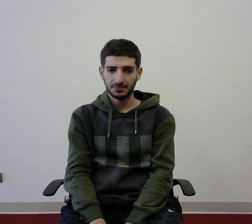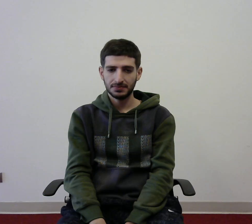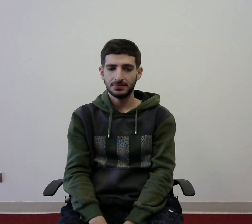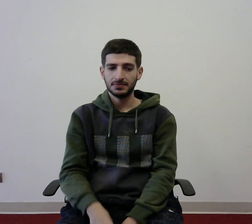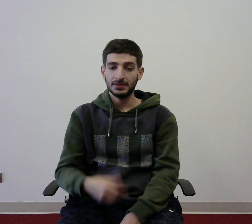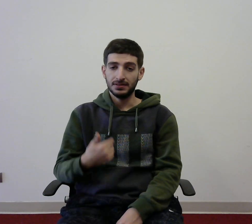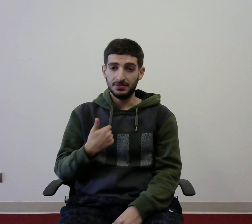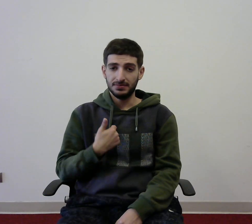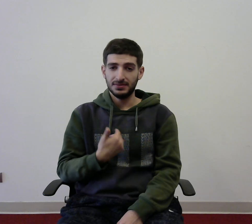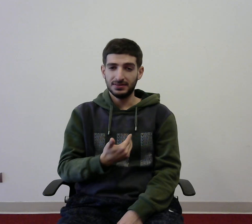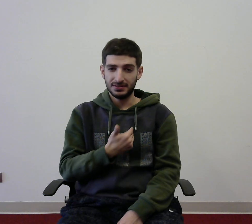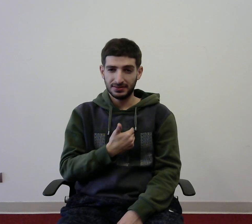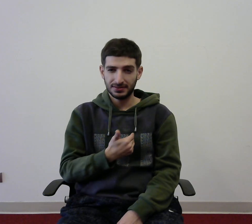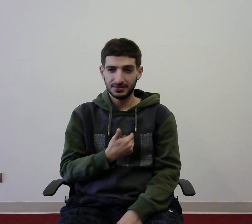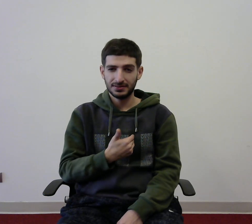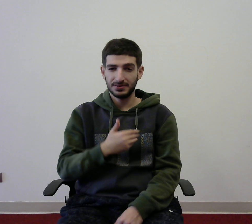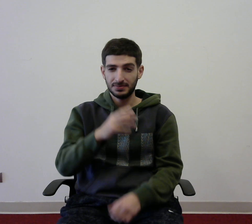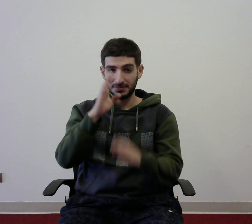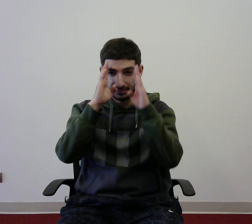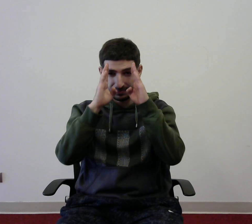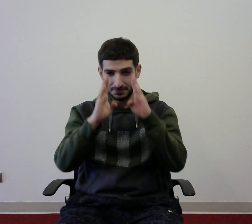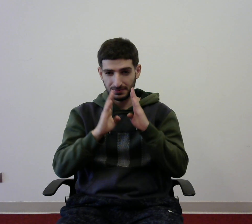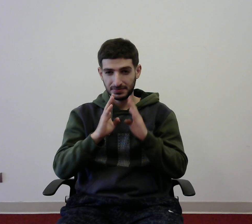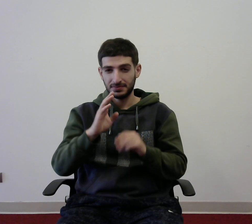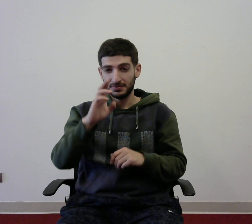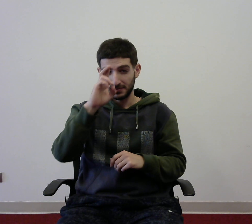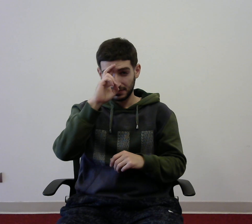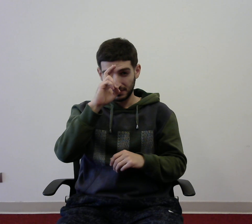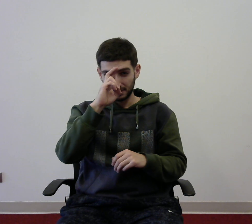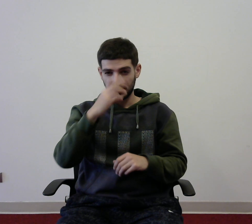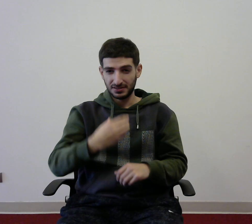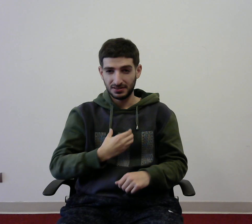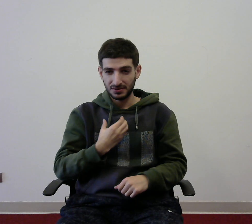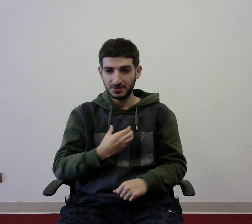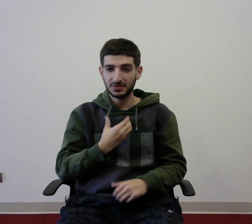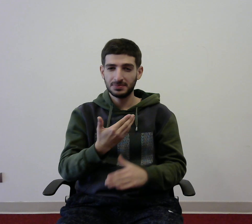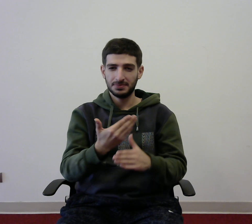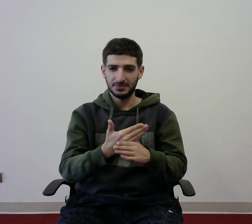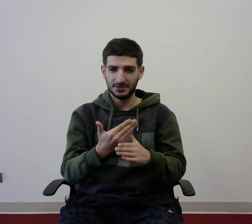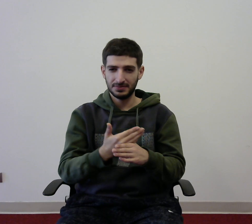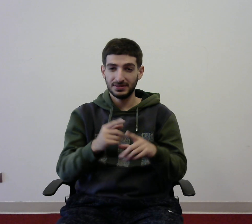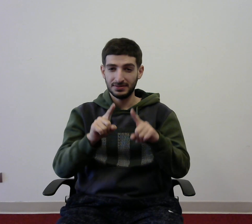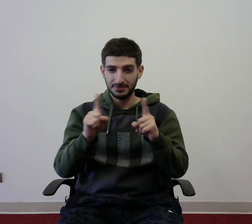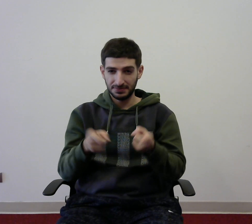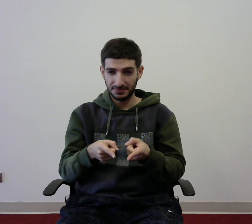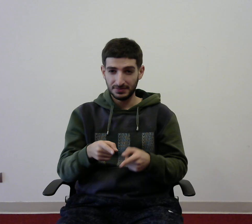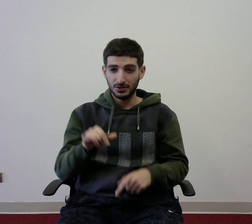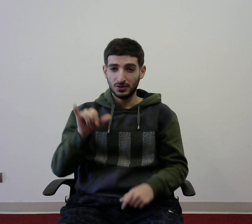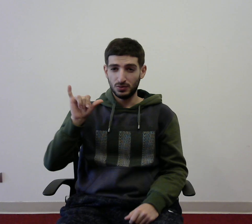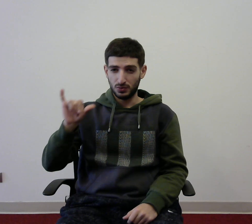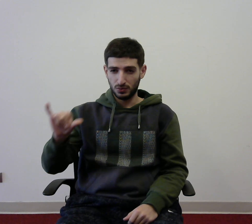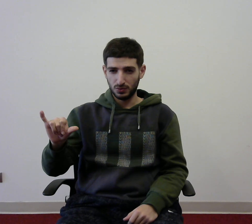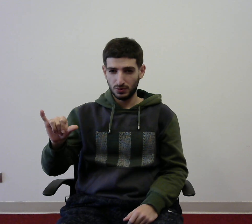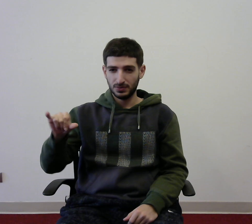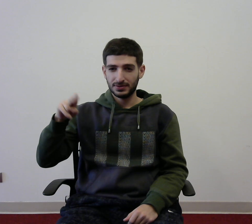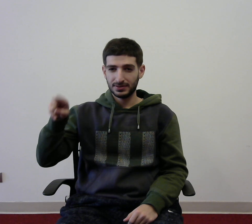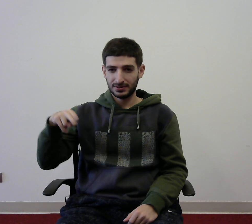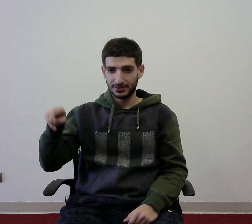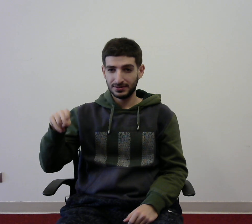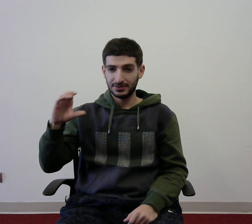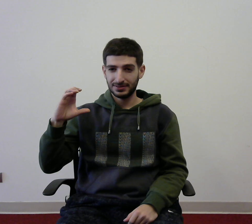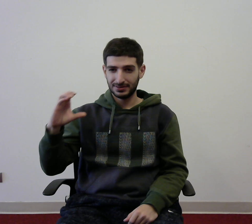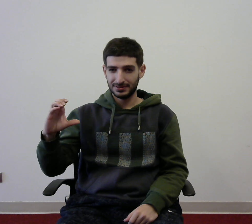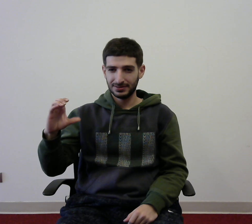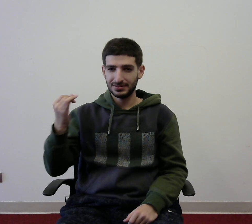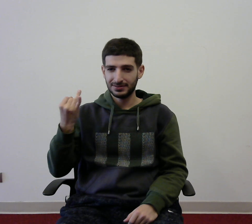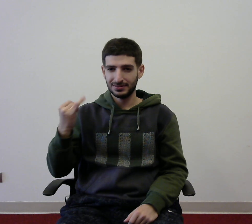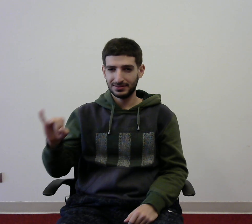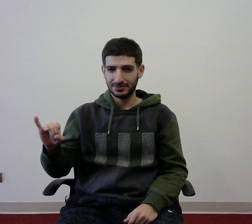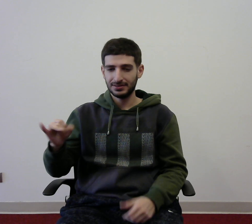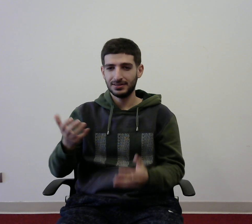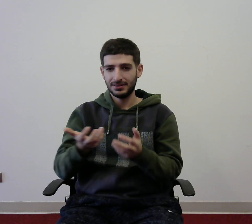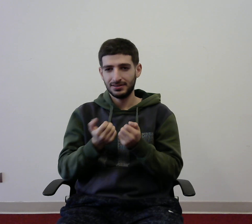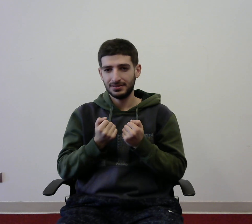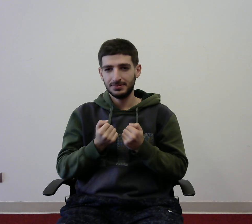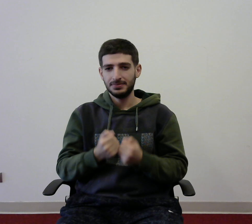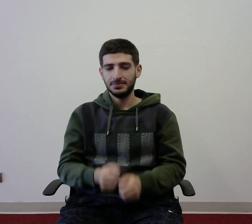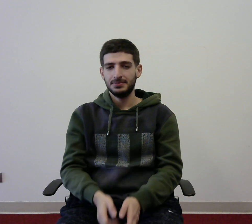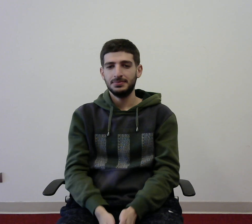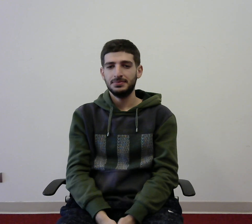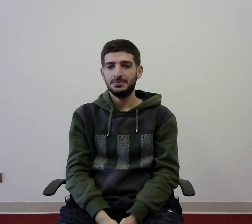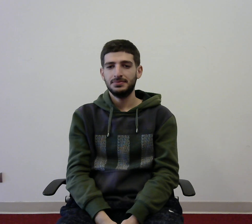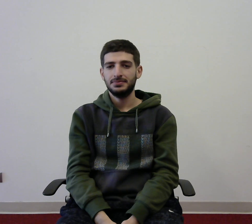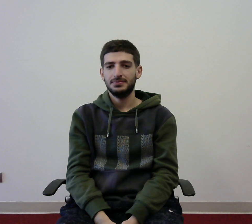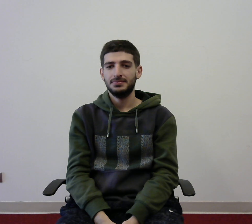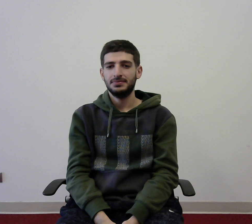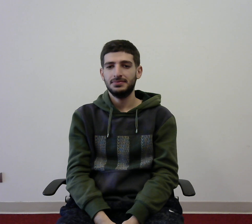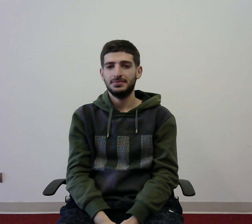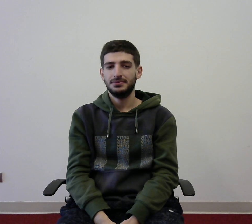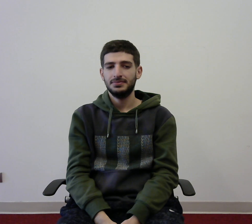Mən istəyirəm ki, ünvanlı dövlət sosial yardımı (ÜDSY) alım